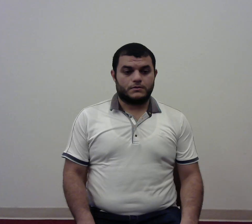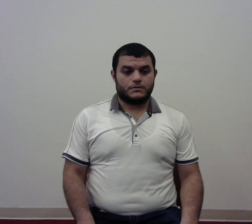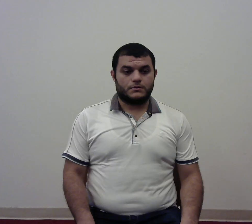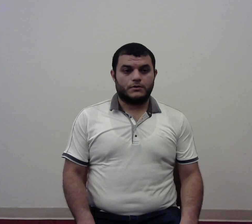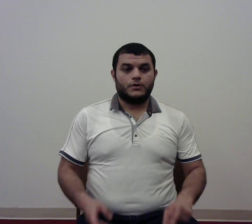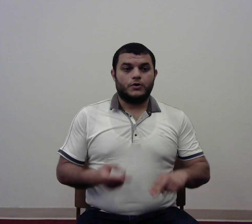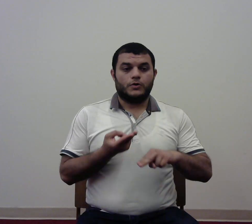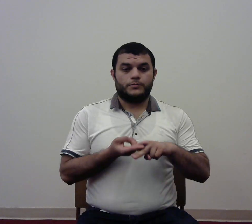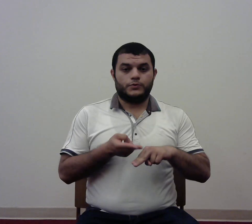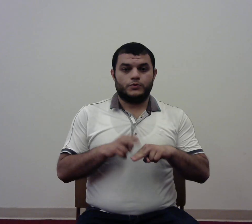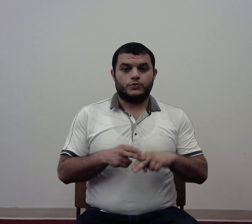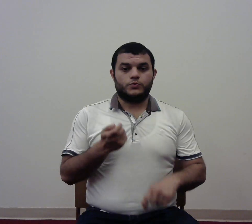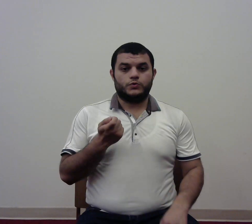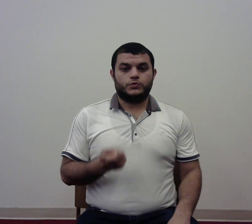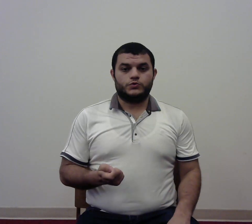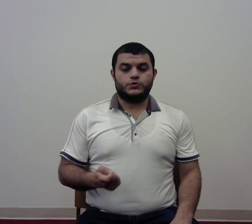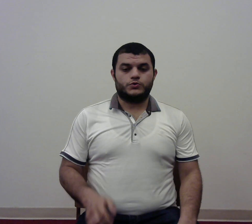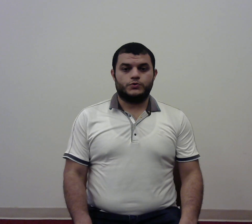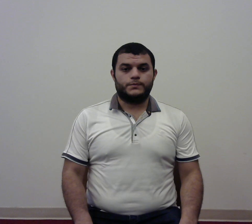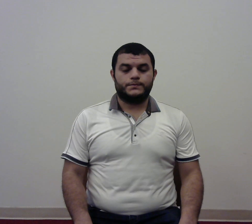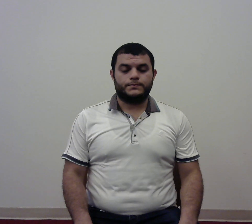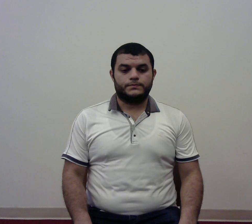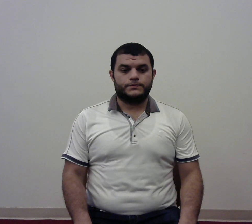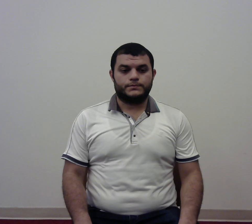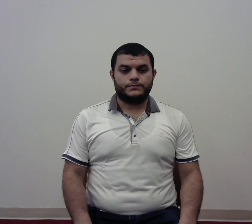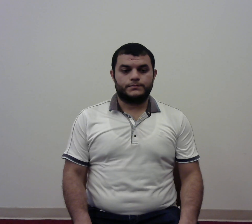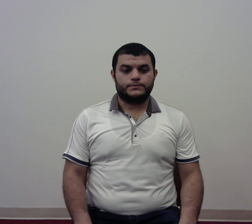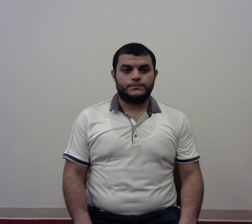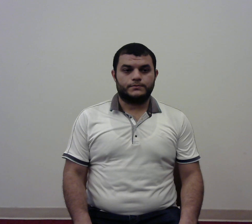Bu ucuzdur